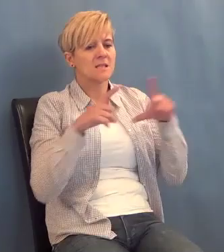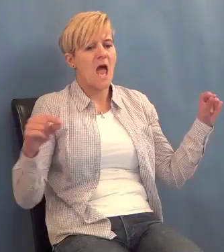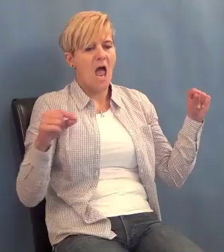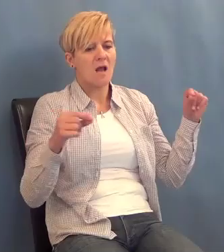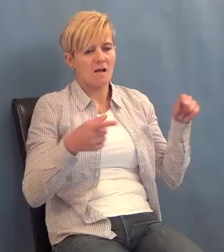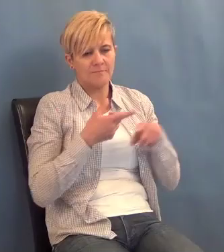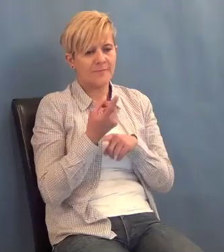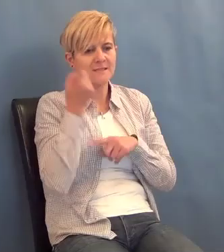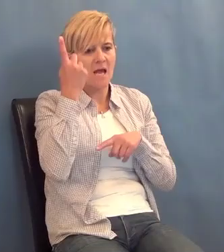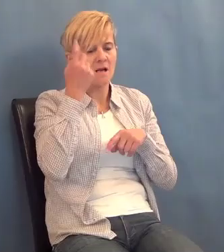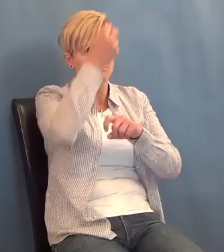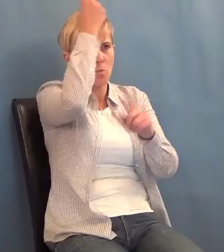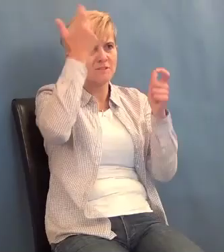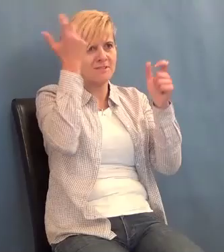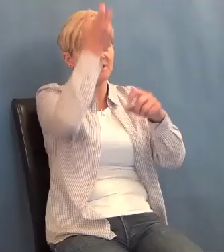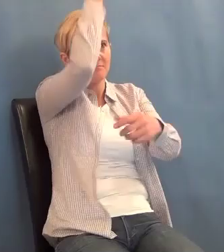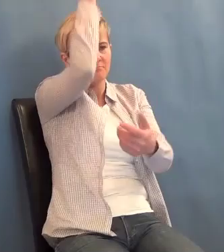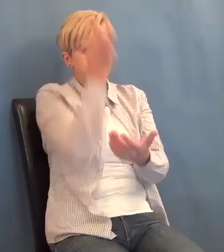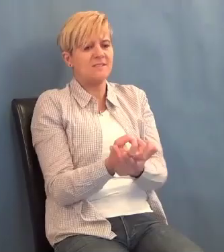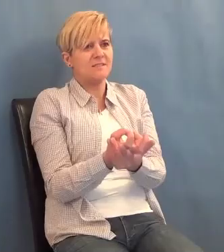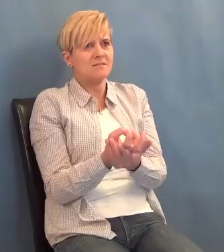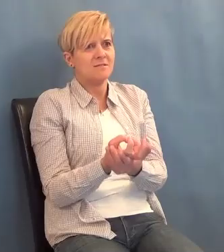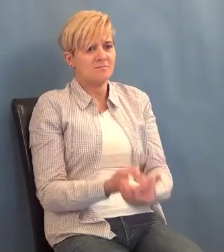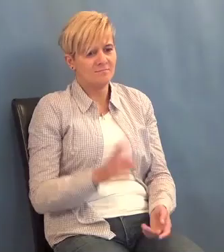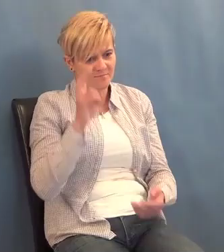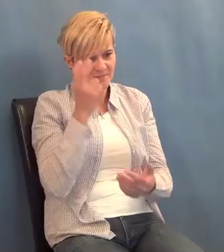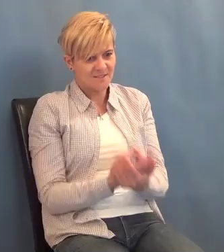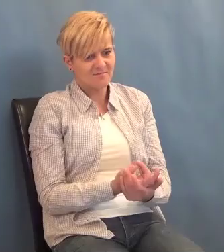Znak zakazu - niebezpieczeństwo upadku.